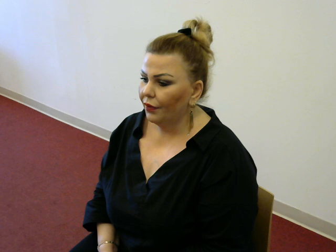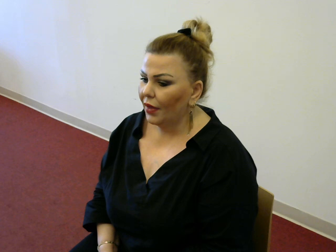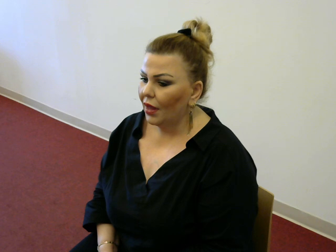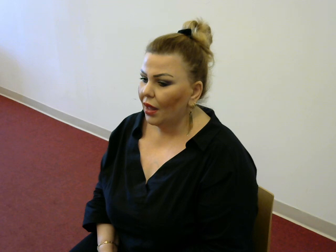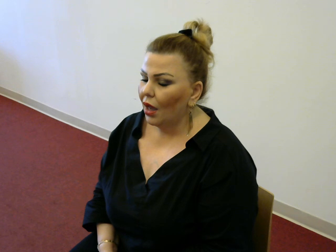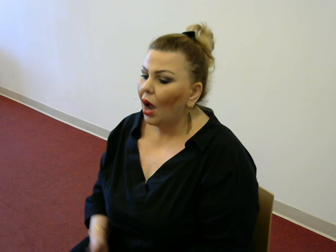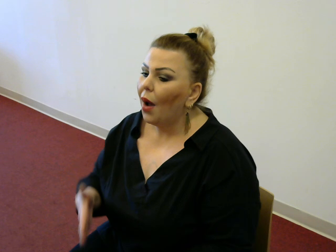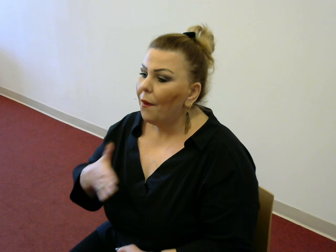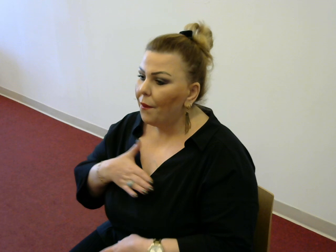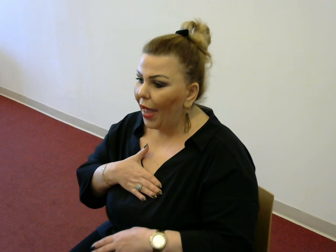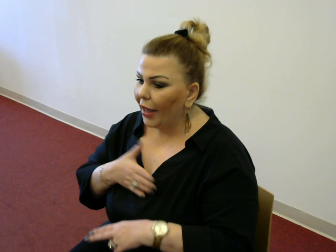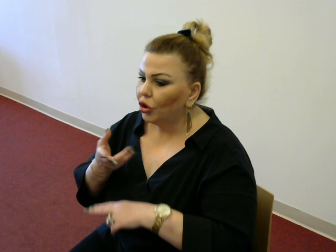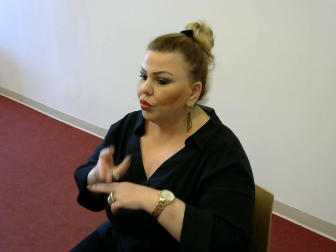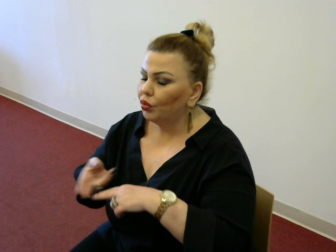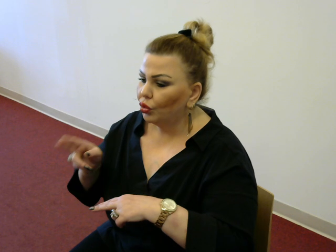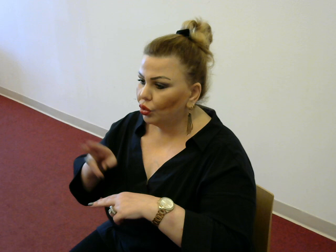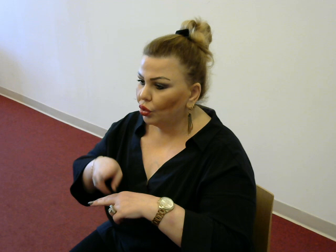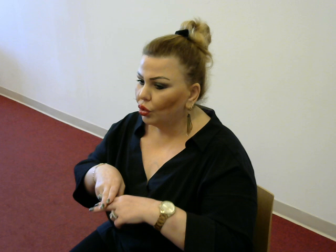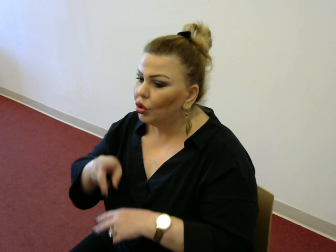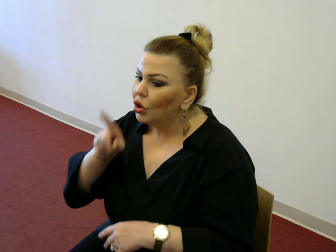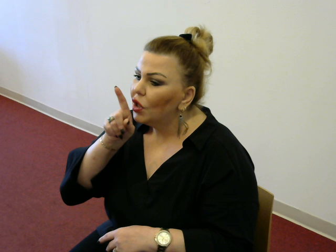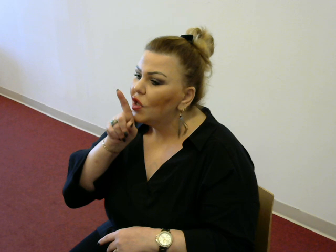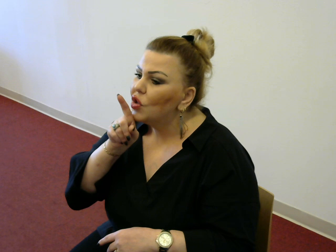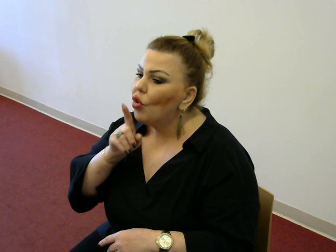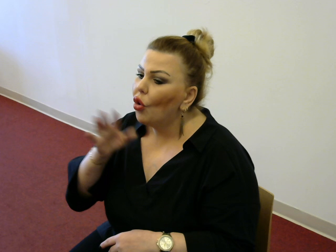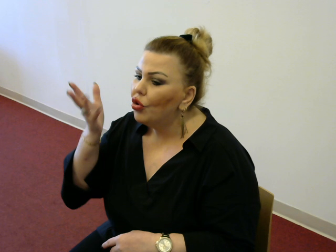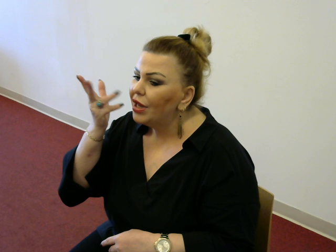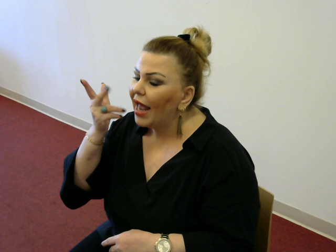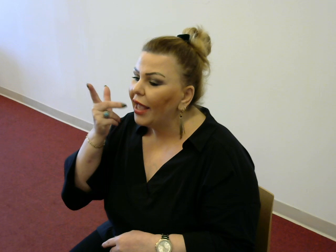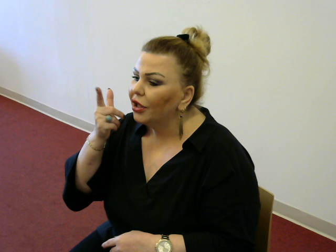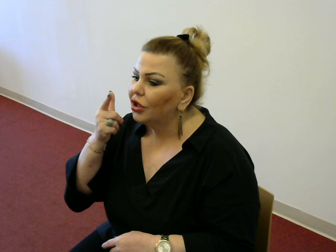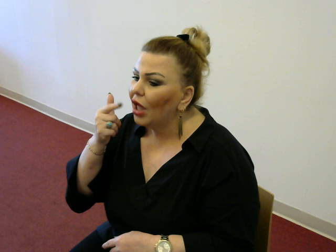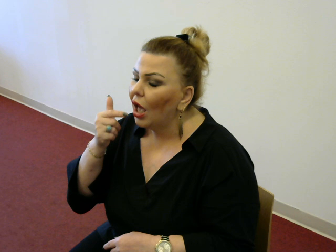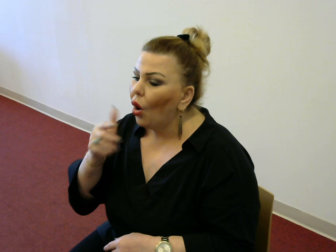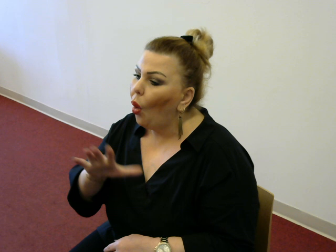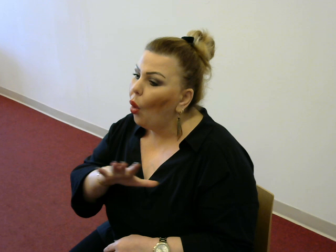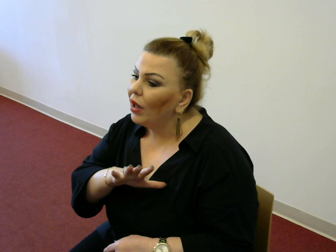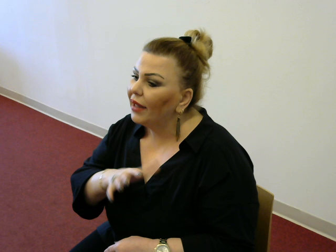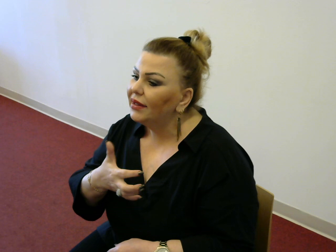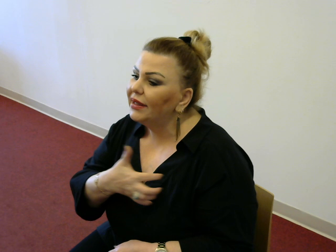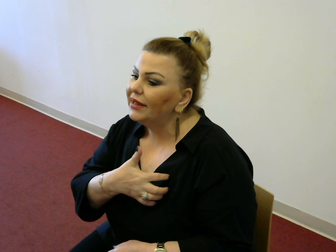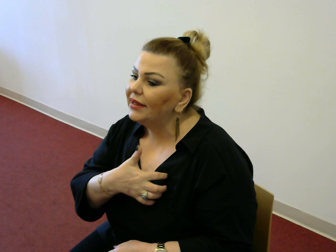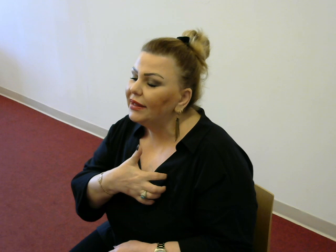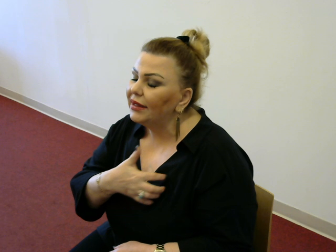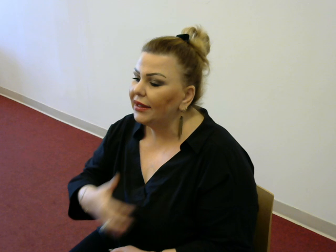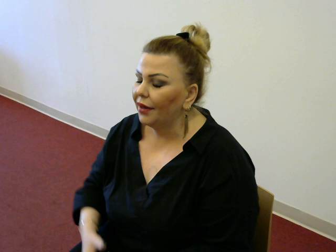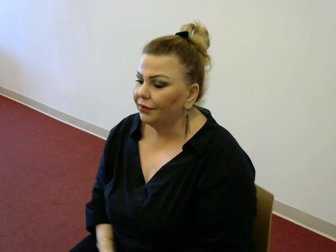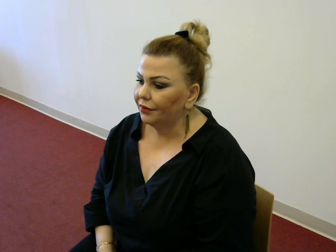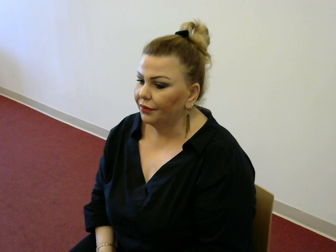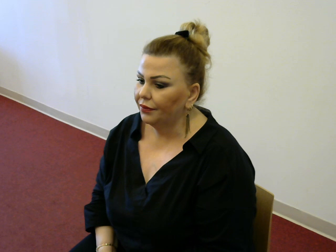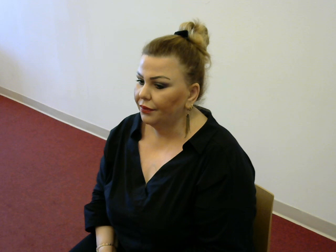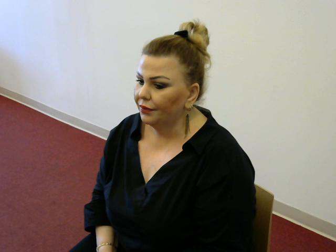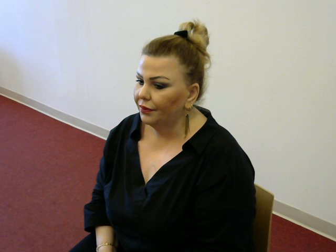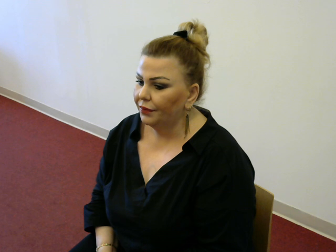Mən bunun göy rəngdə olanını istəyirəm